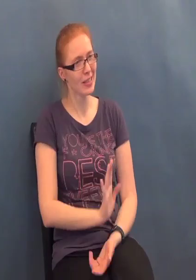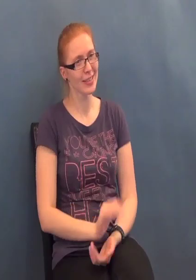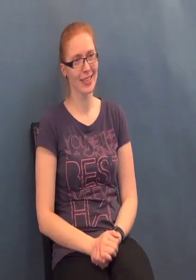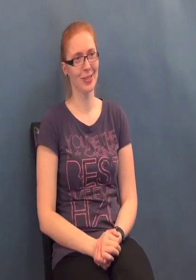Więc lepiej nie.